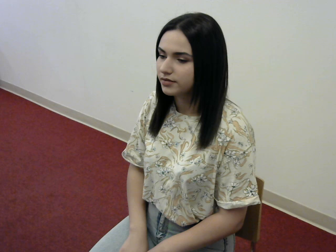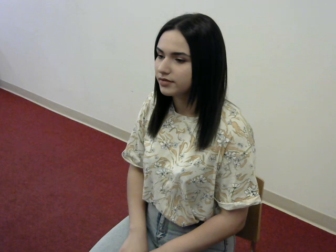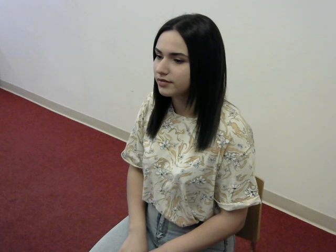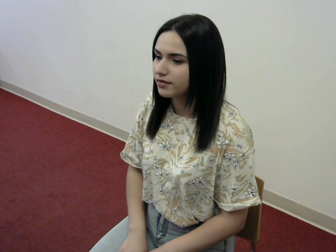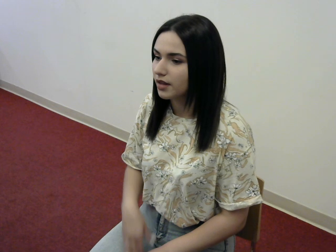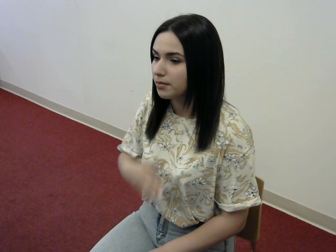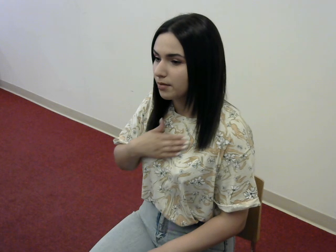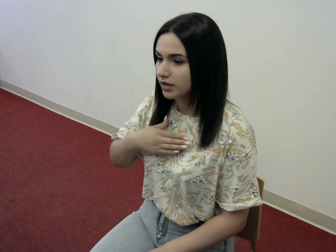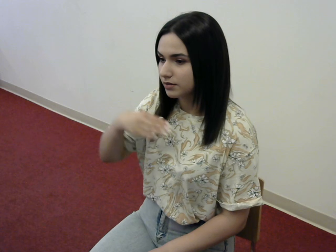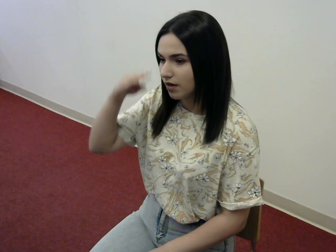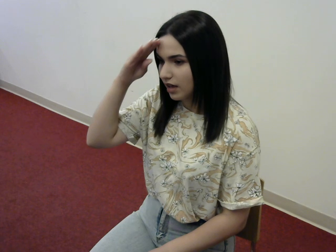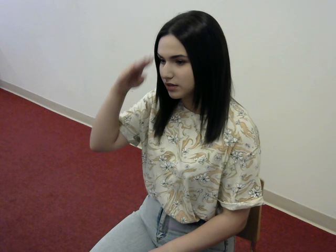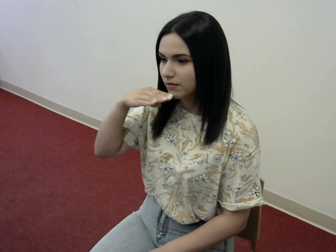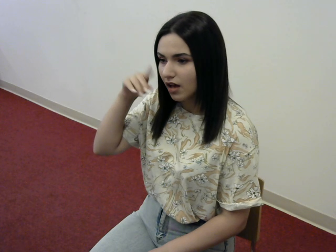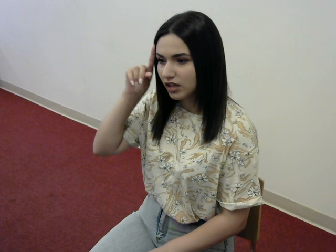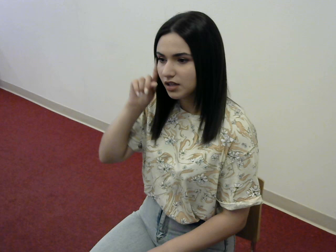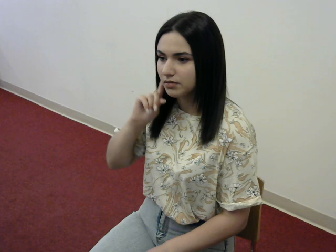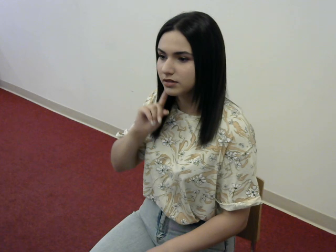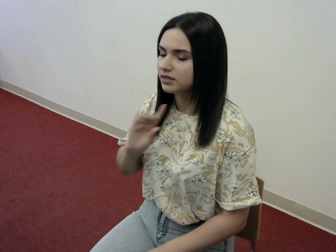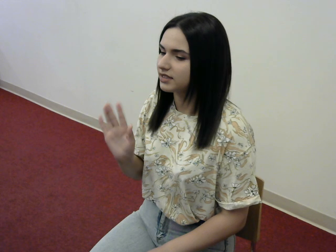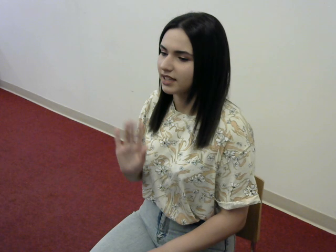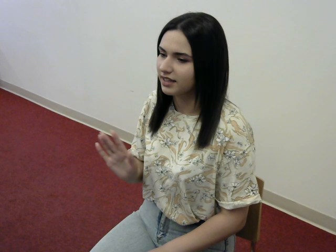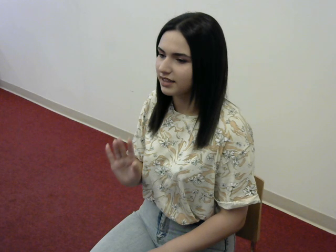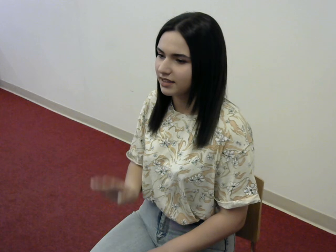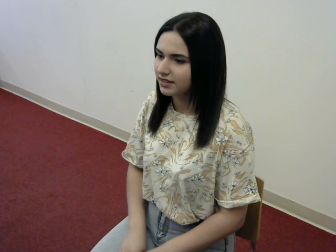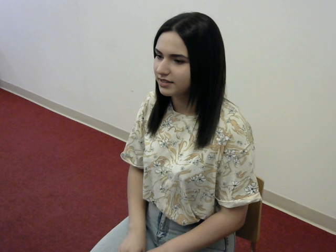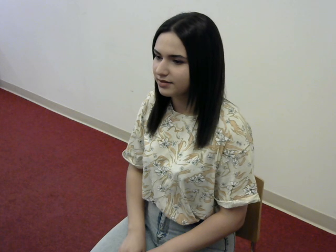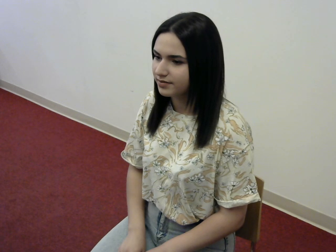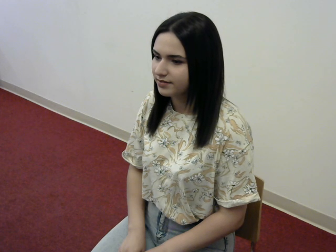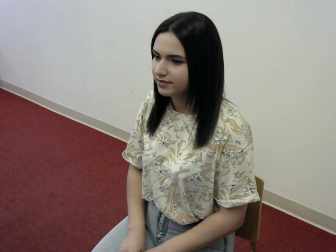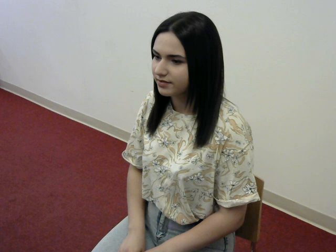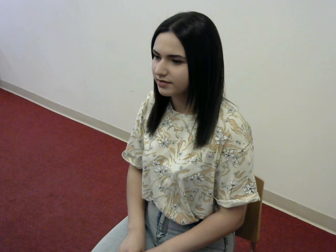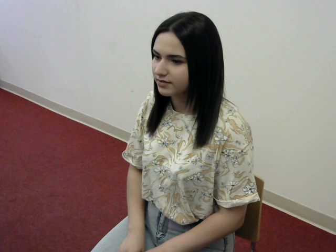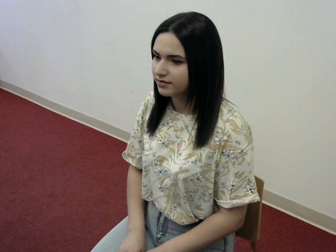Mənim atam azərbaycanlı deyil